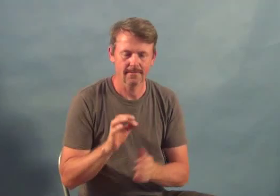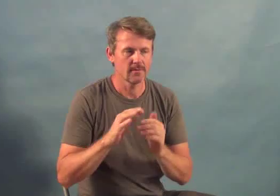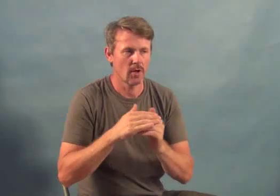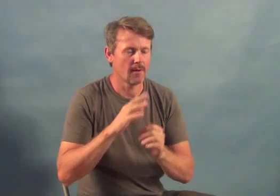Żona...